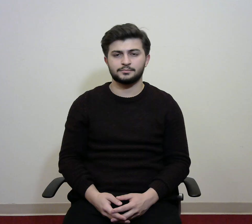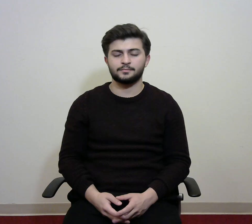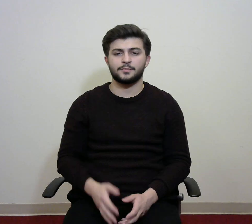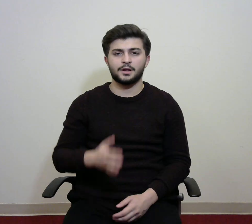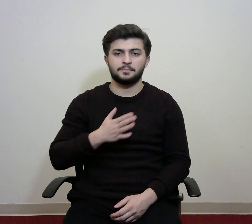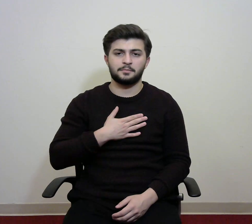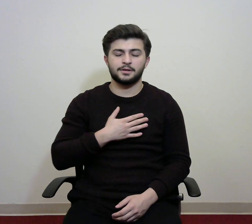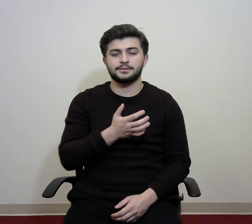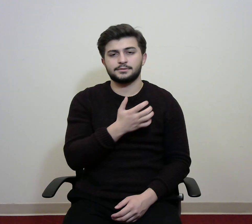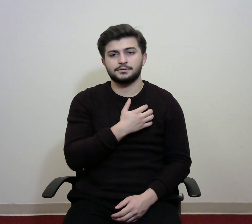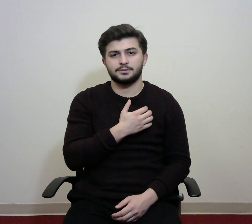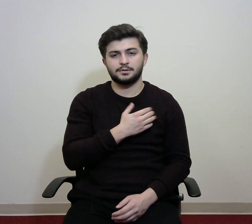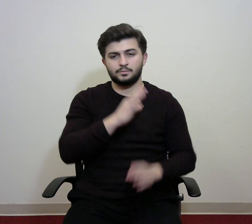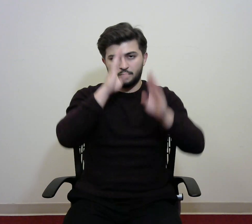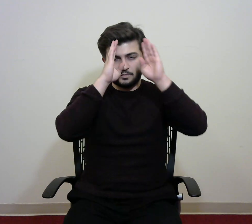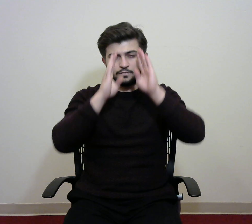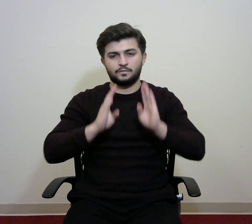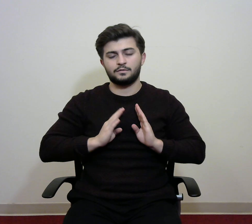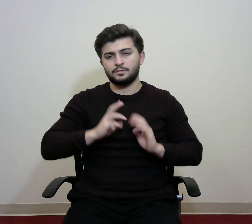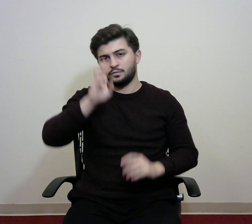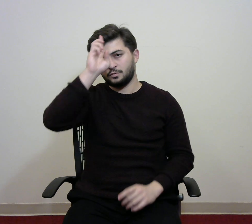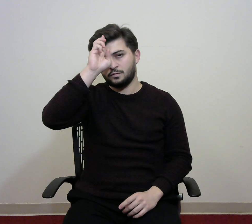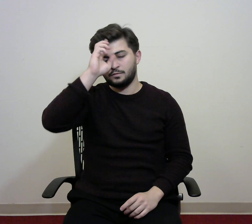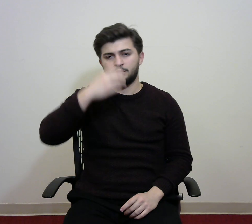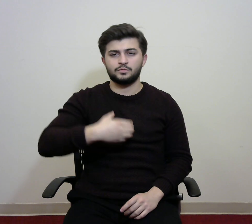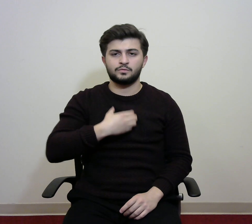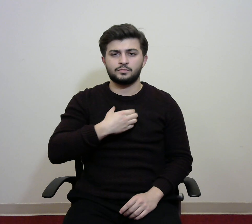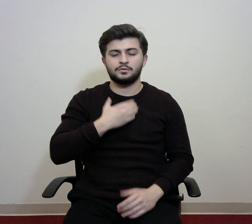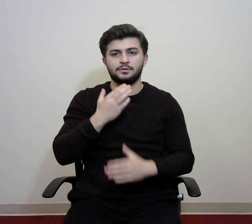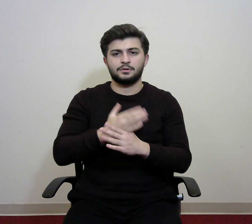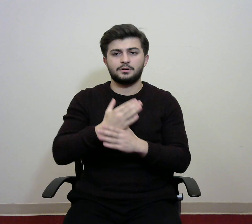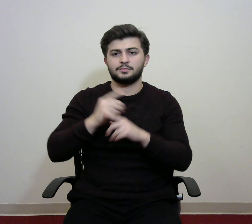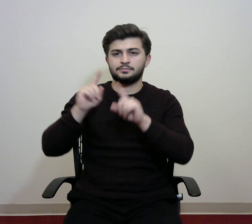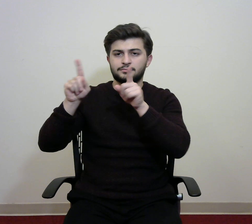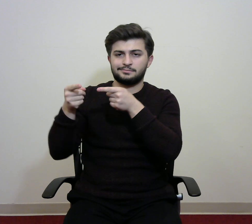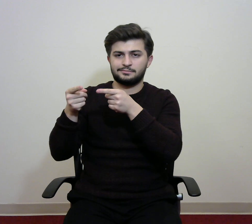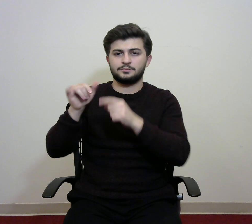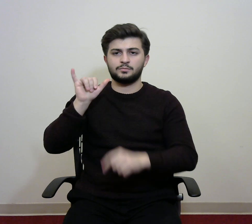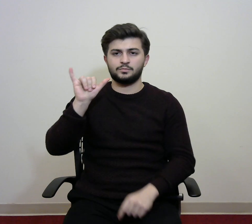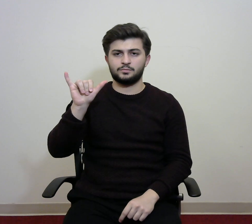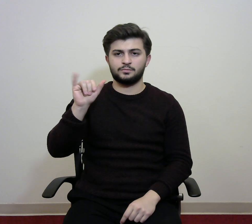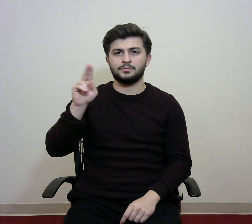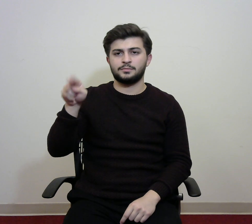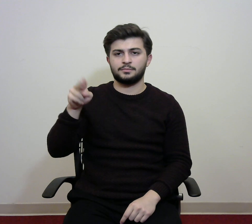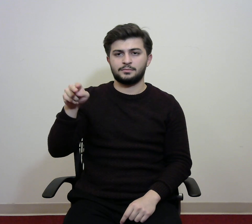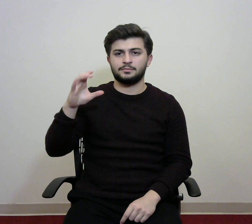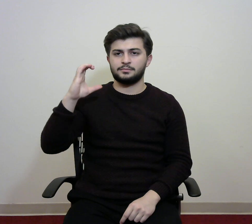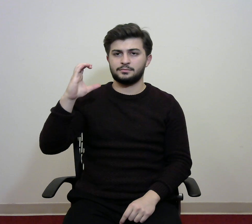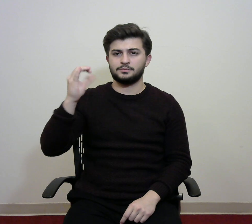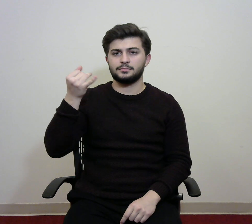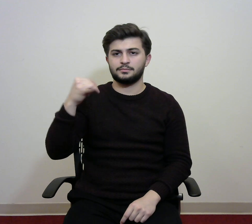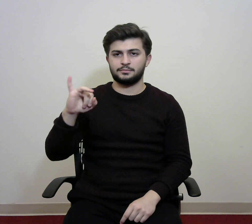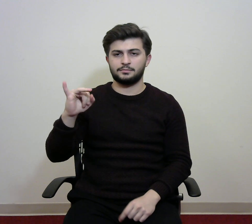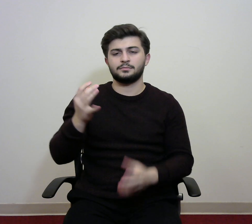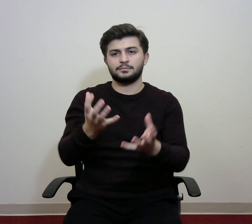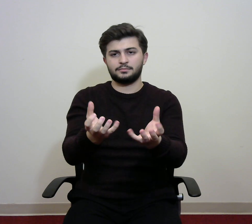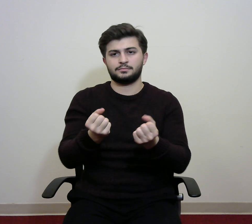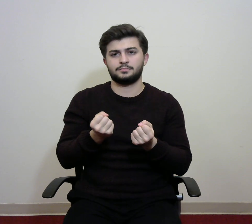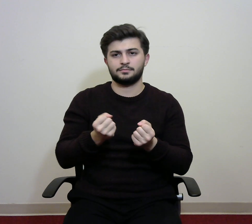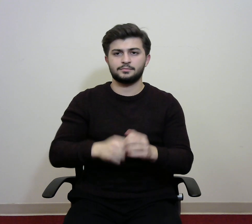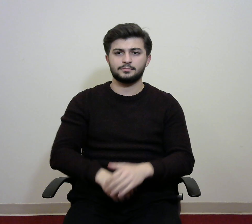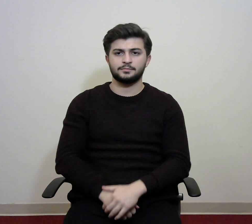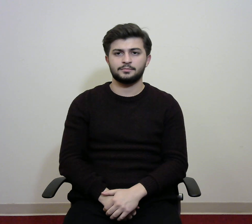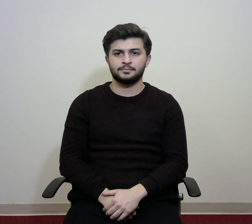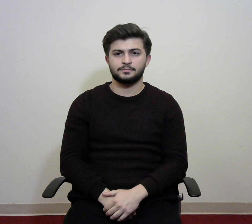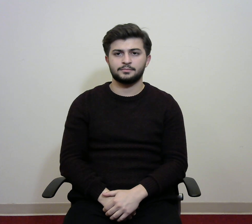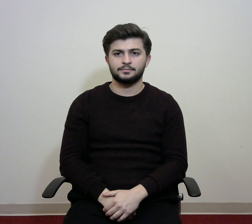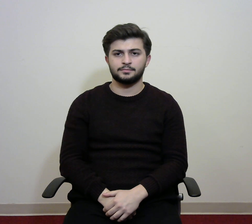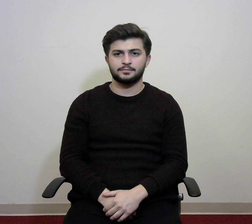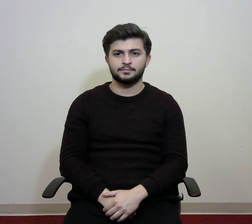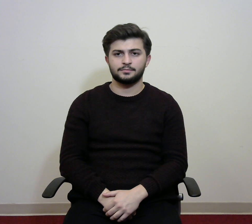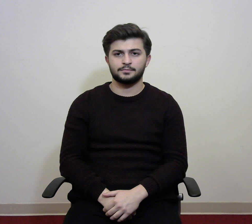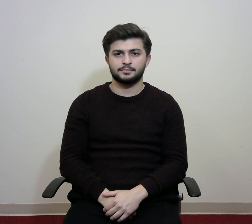Mən istəyirəm ki, ünvanlı dövlət sosial yardımı (ÜDSY) alım